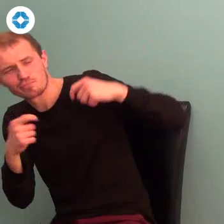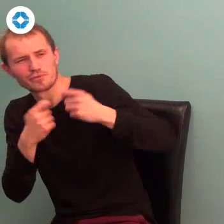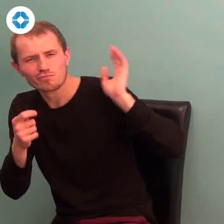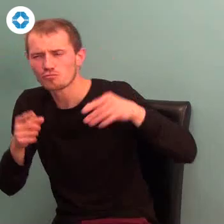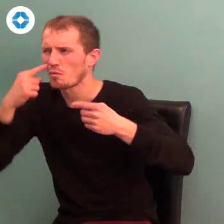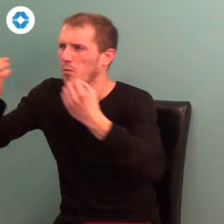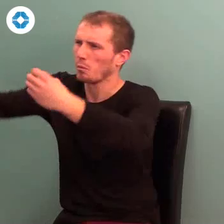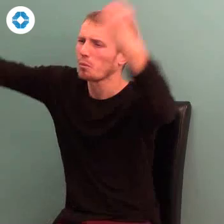Zauważa duże rogi, szuka.